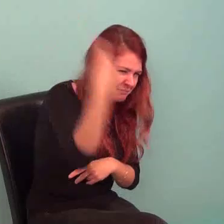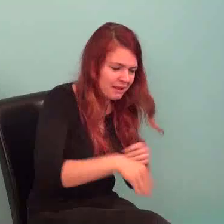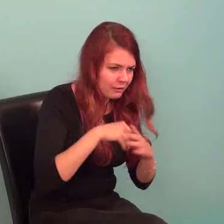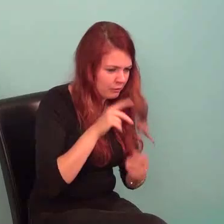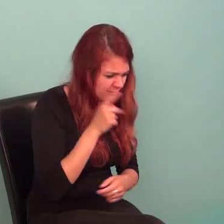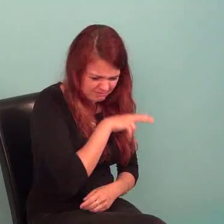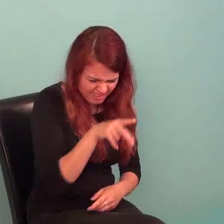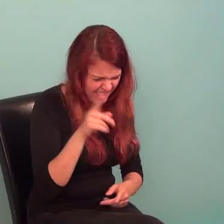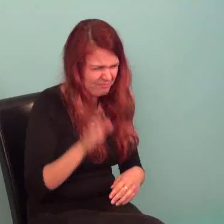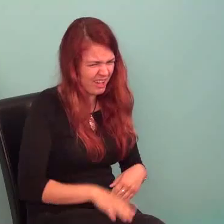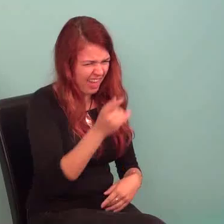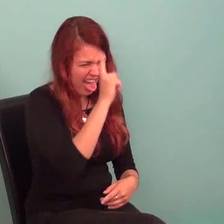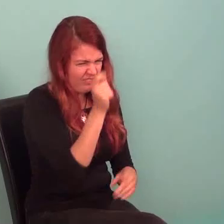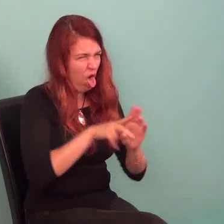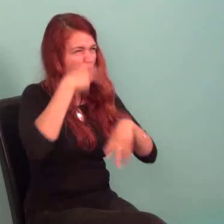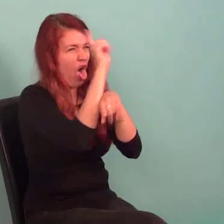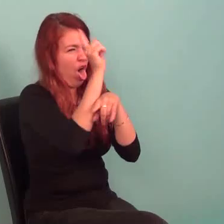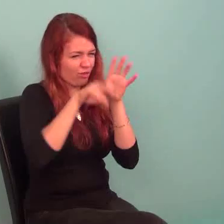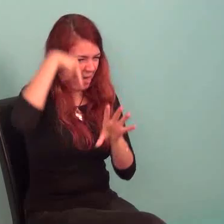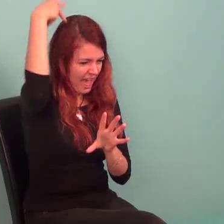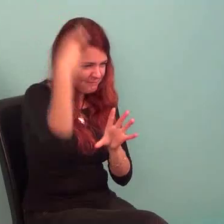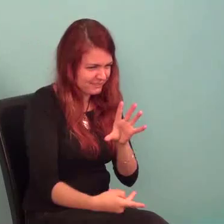Chłopiec patrzy jak pies mógł być takim głuptasem, machać ogonem i wypaść przez okno?